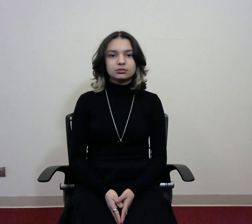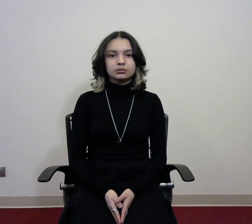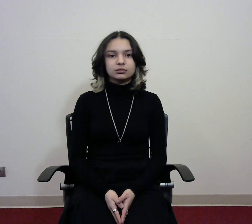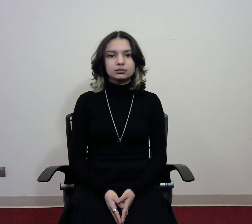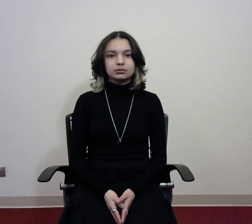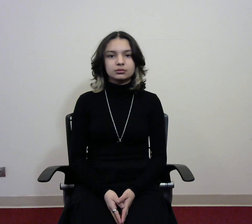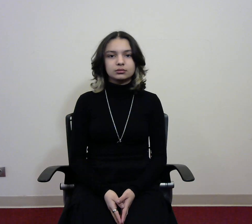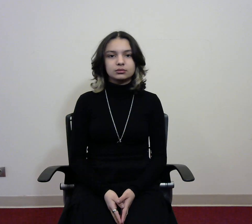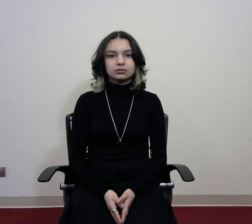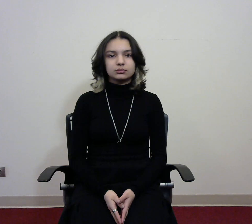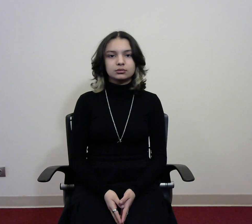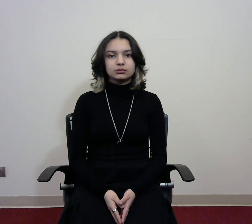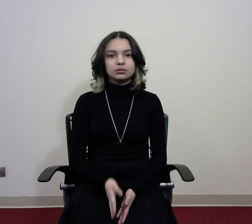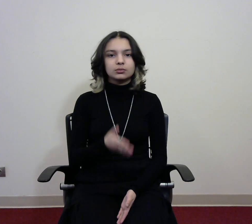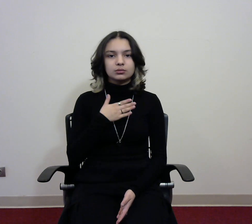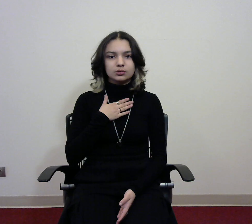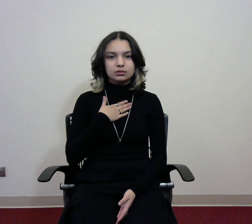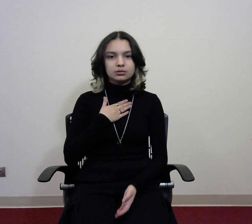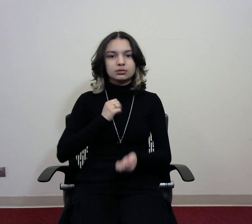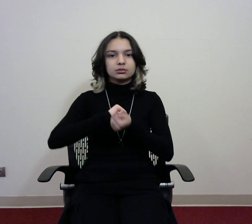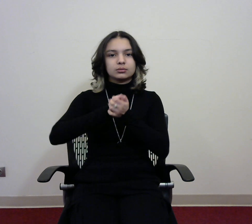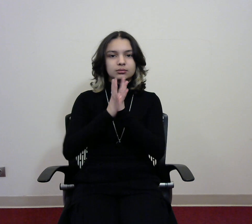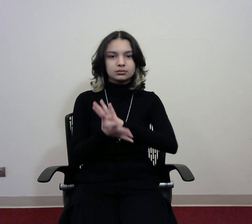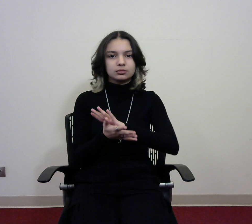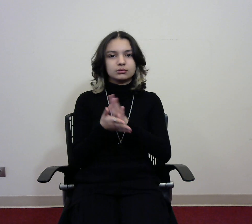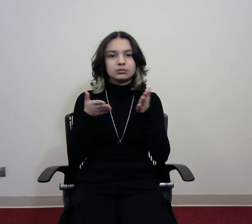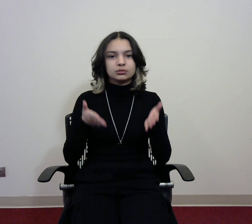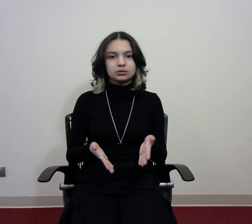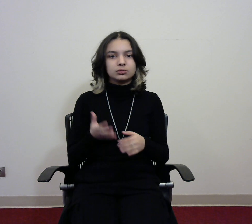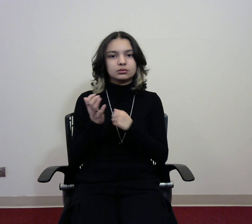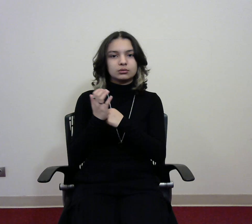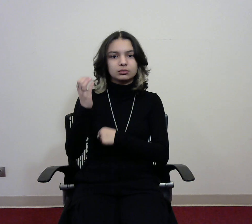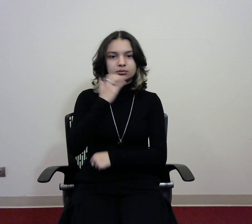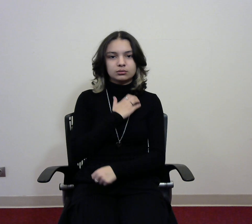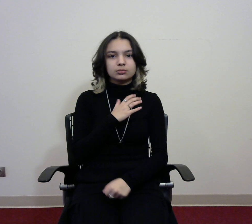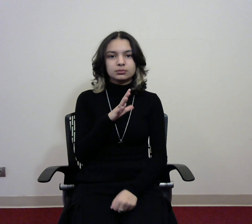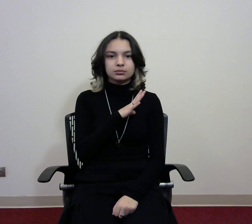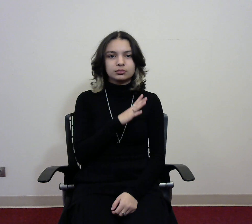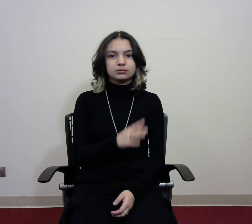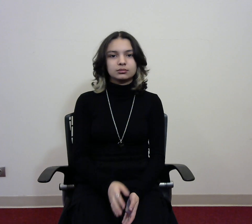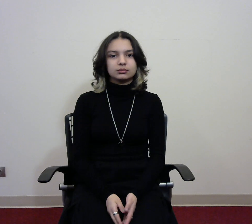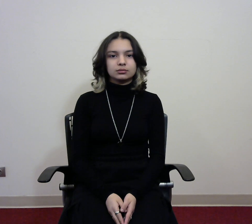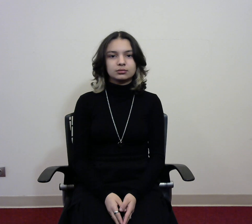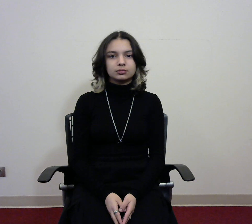Məni ASAN Xidmətdən bura göndəriblər